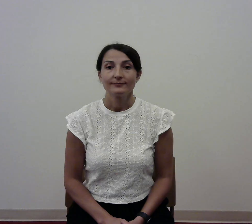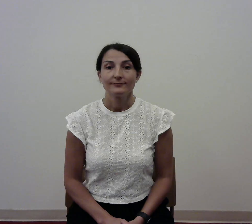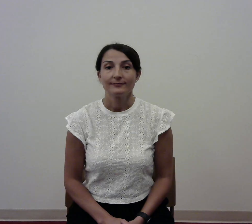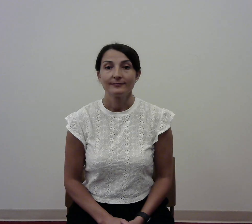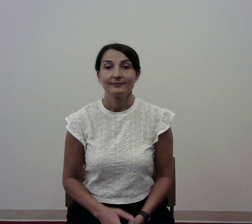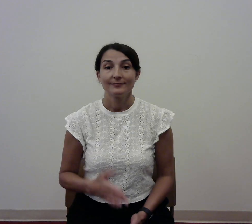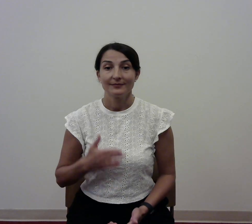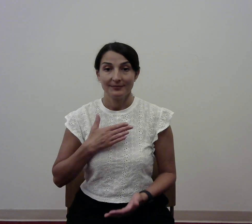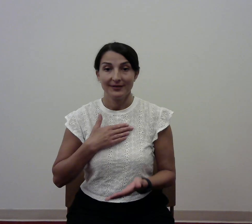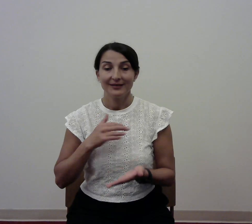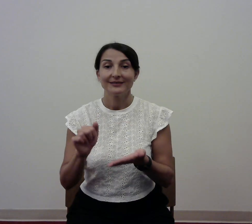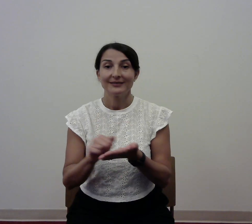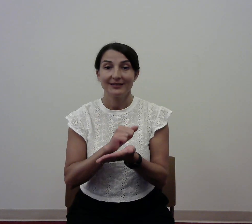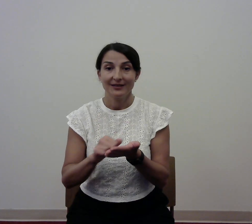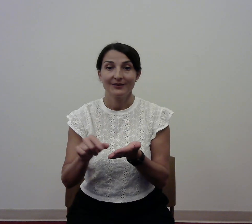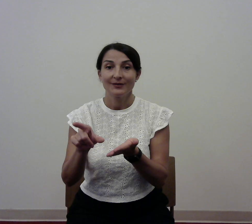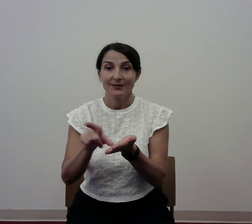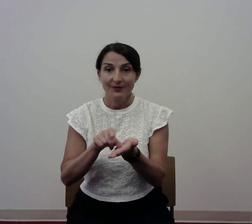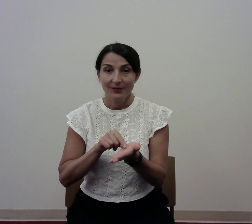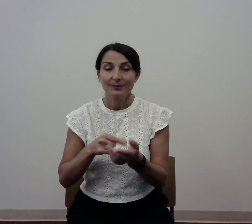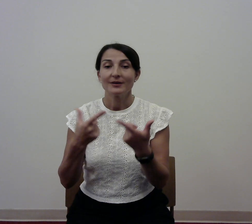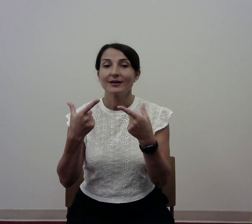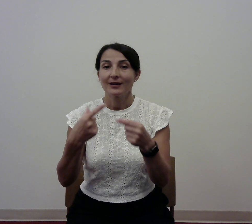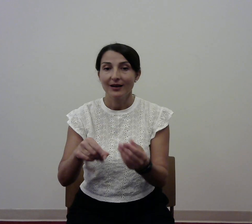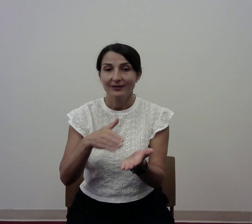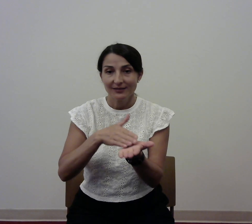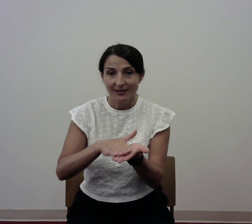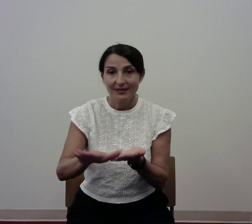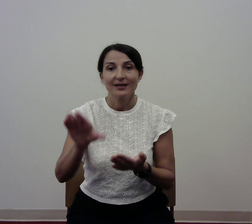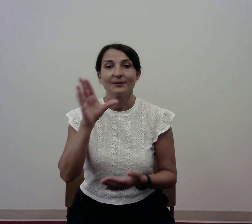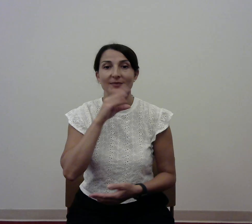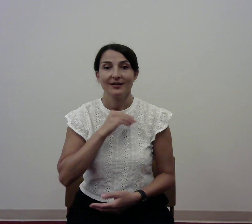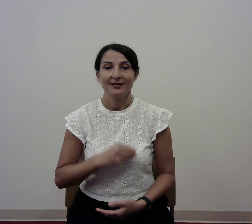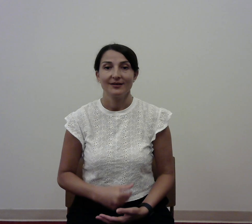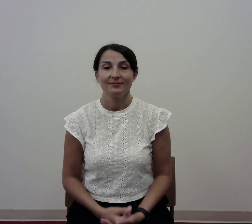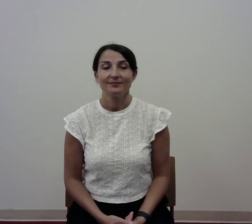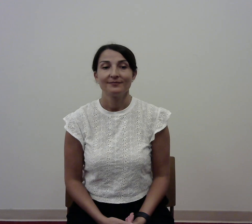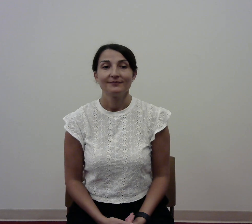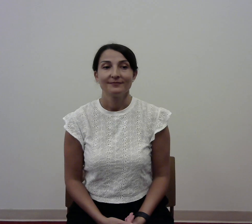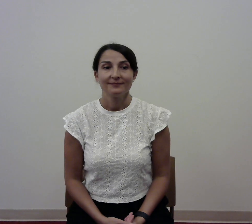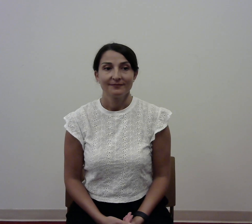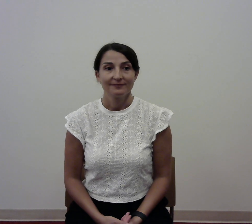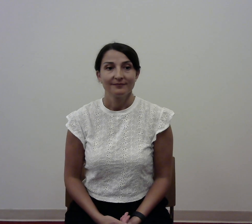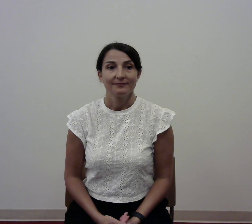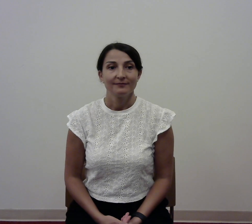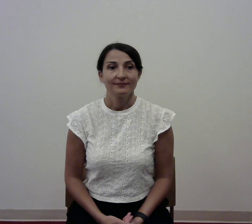Mən sənədlərin surətini harada çıxara bilərəm?